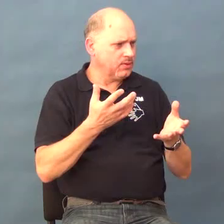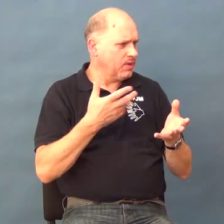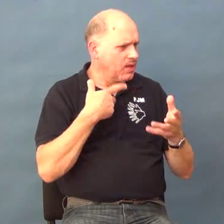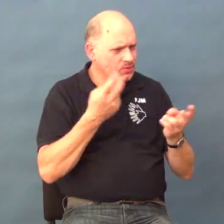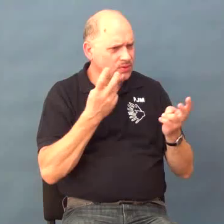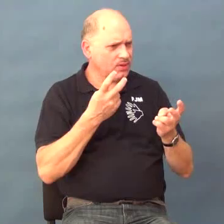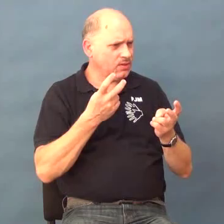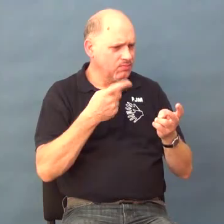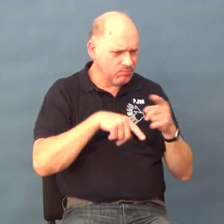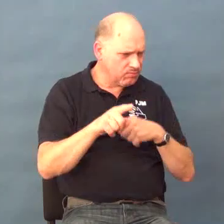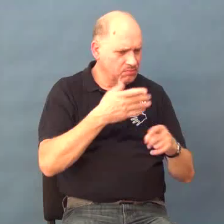Szukają w różnych miejscach, nie ma jej.